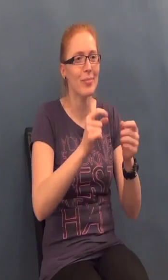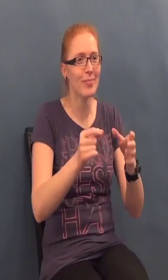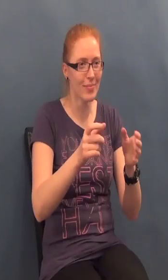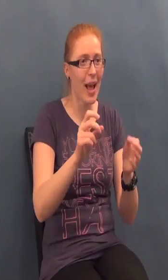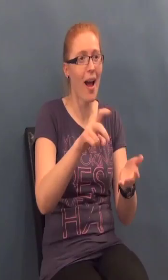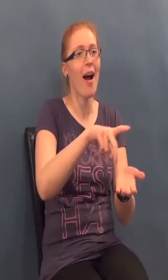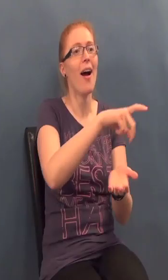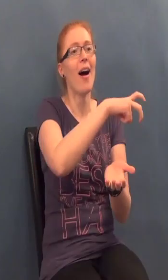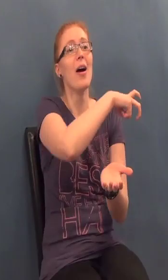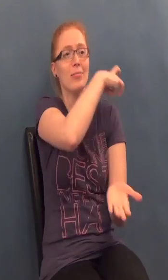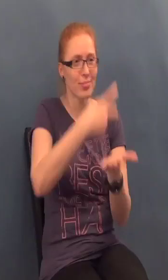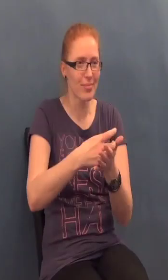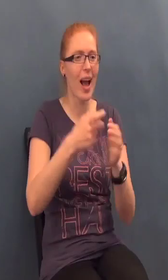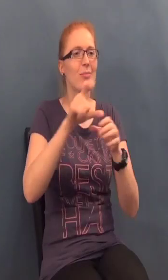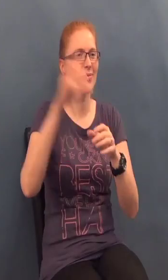I właśnie w nie trafia kot. Puszka ląduje mu na głowie.